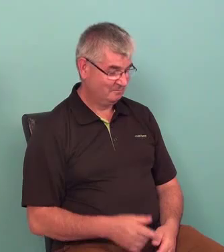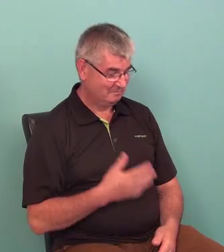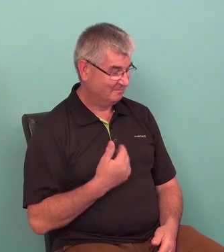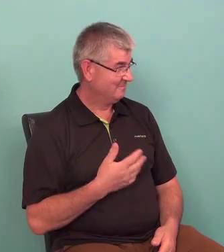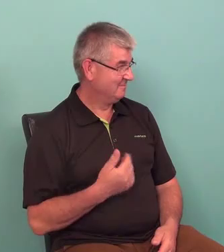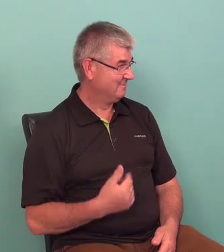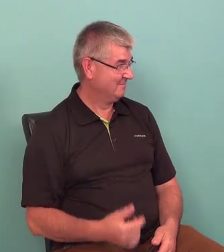Nie ma?